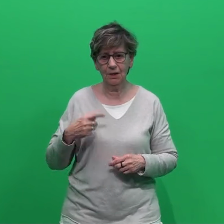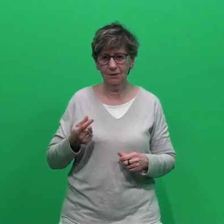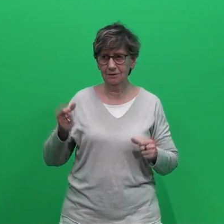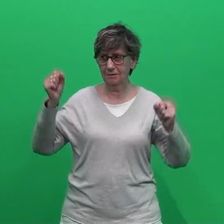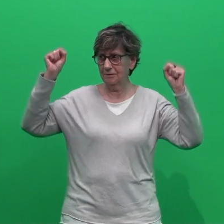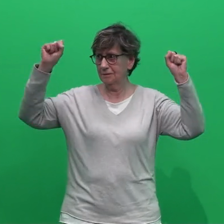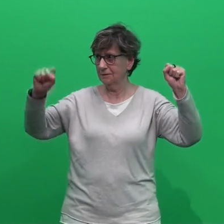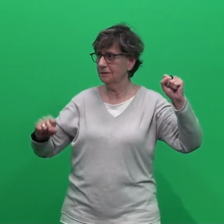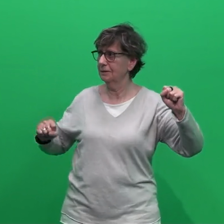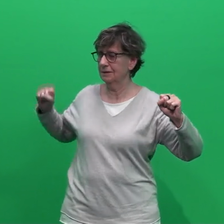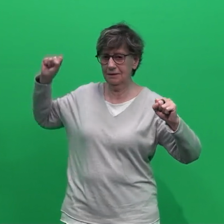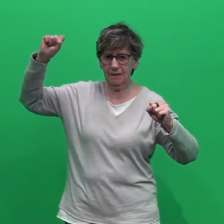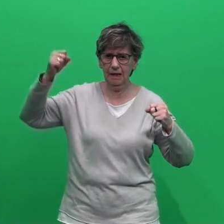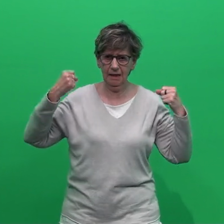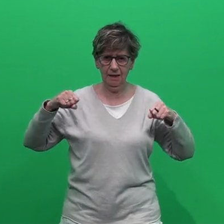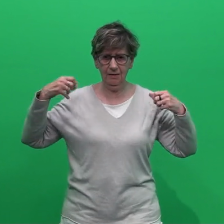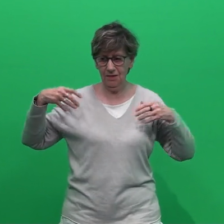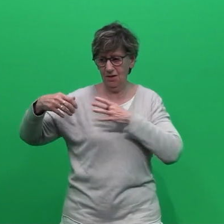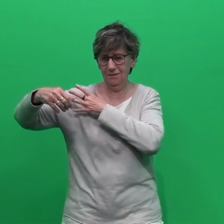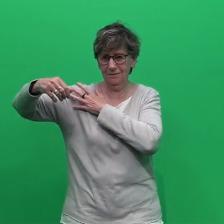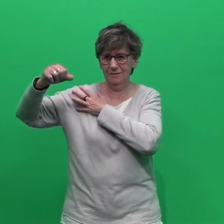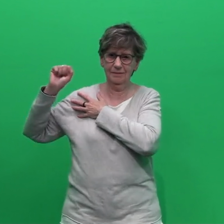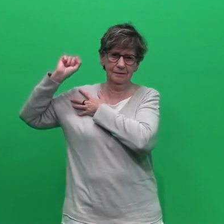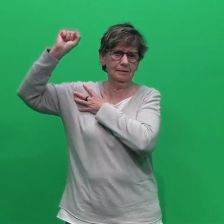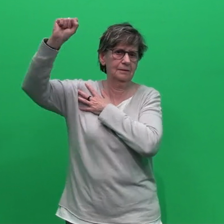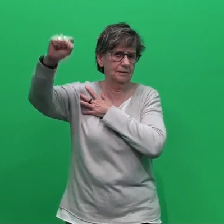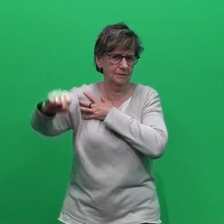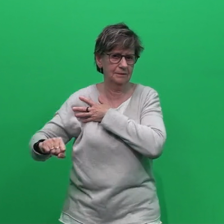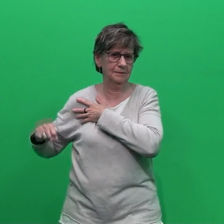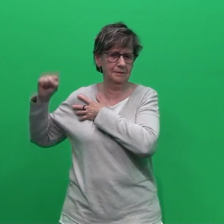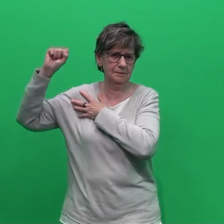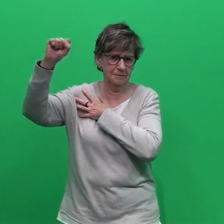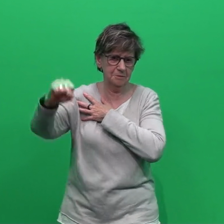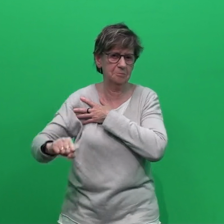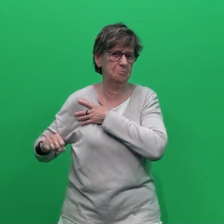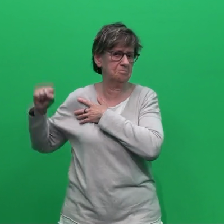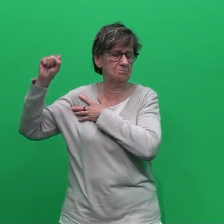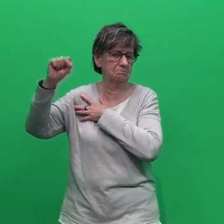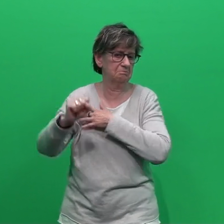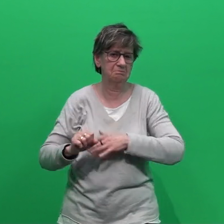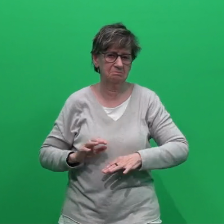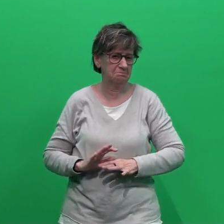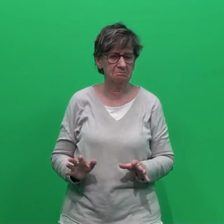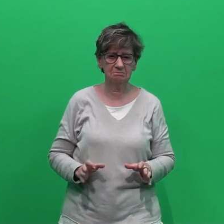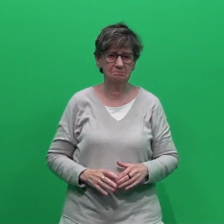Faig rotacions de l'espatlla amb el braç així, cap amunt, faig aquest exercici, faig rotacions i ja està.